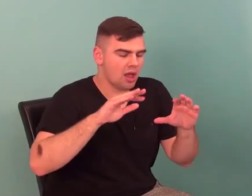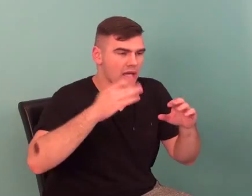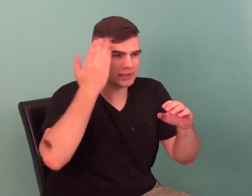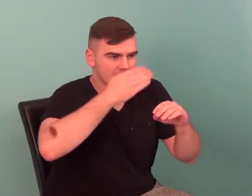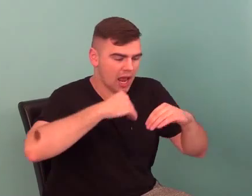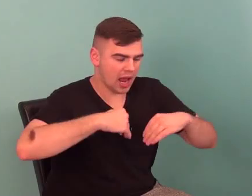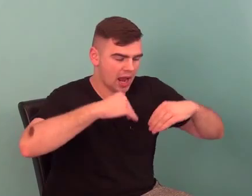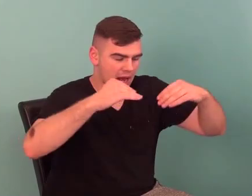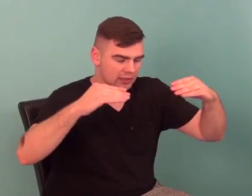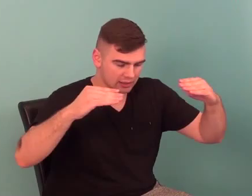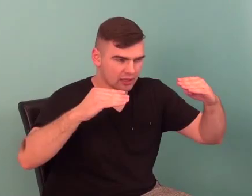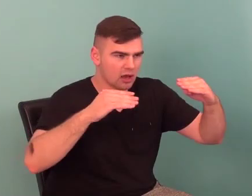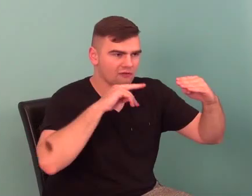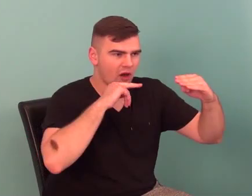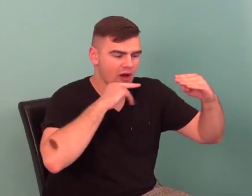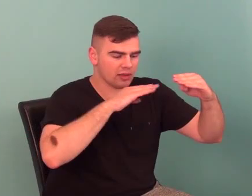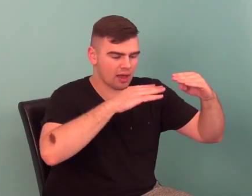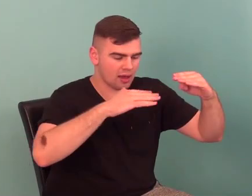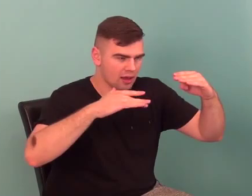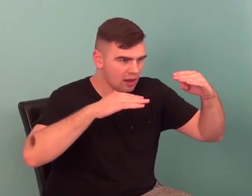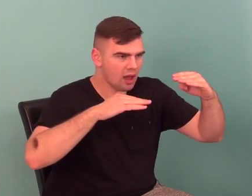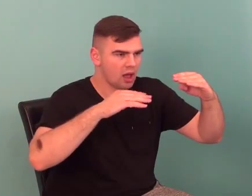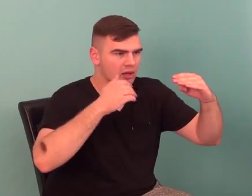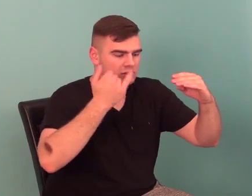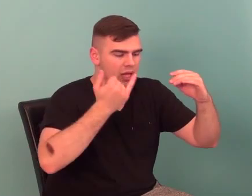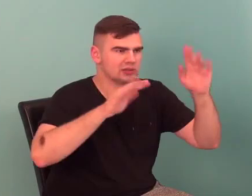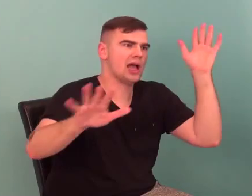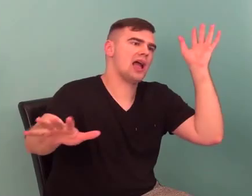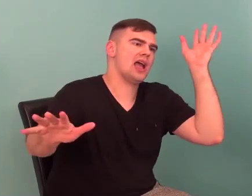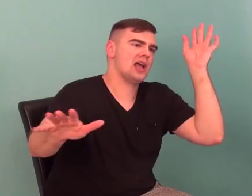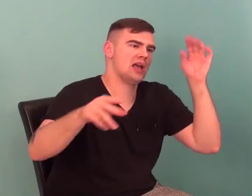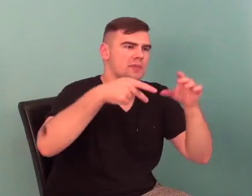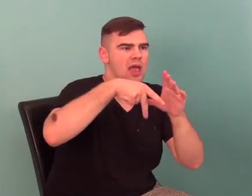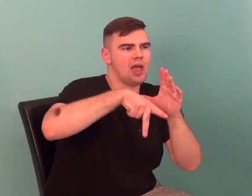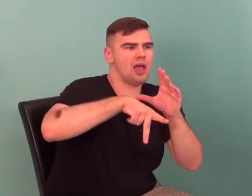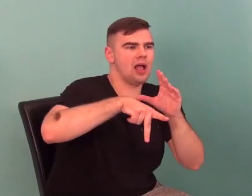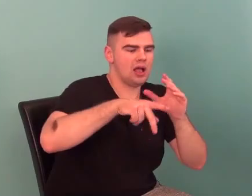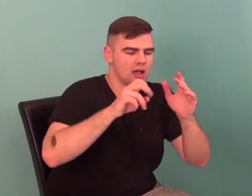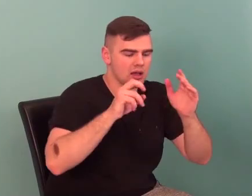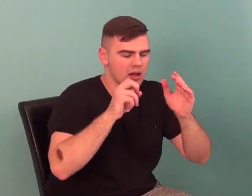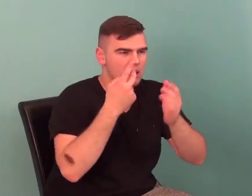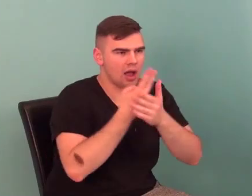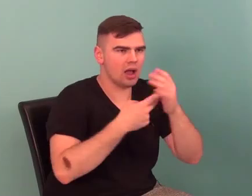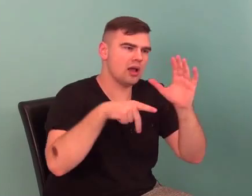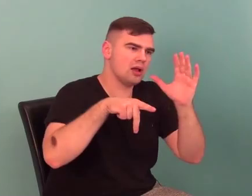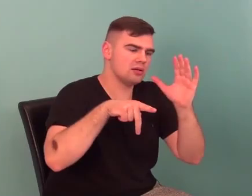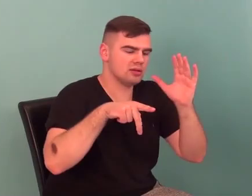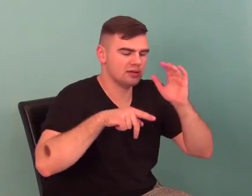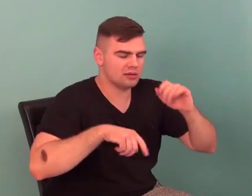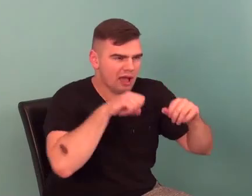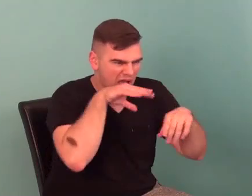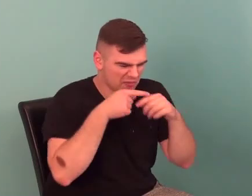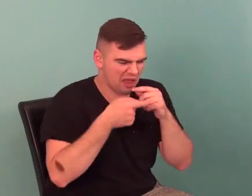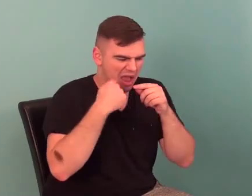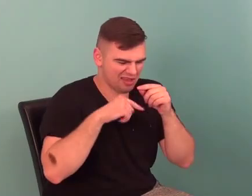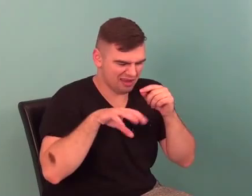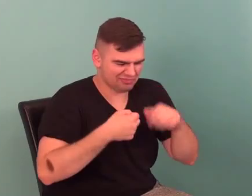Jest wąwóz narysowany czarną kreską i w środku jest woda, a w wodzie topi się dziecko, które połyka wodę, dziwnie połyka, ale połyka.